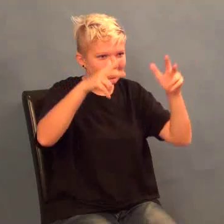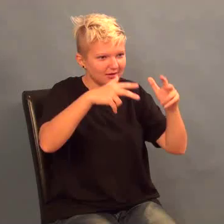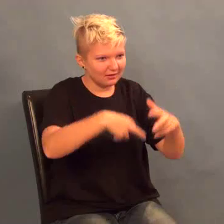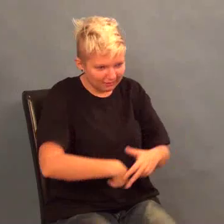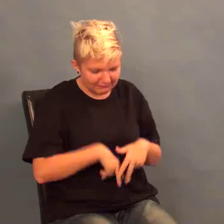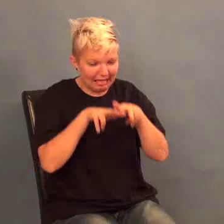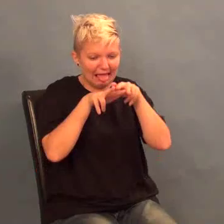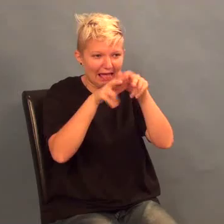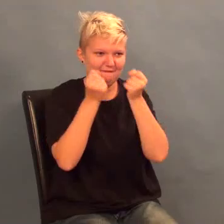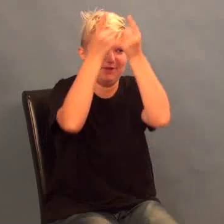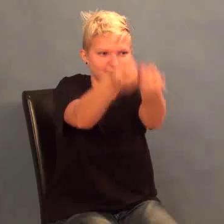Jeleń zrzucił chłopca ze swoich rogów do wody.